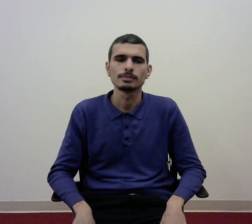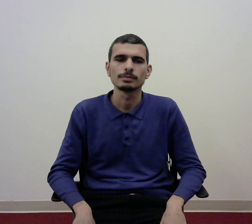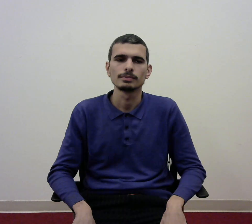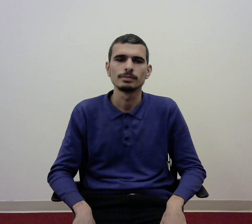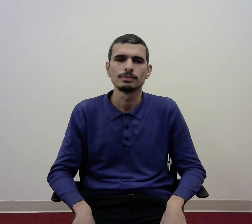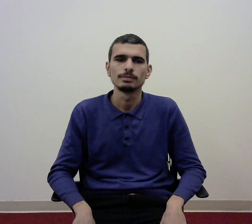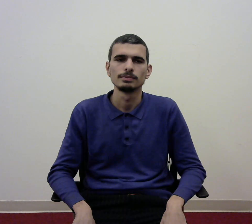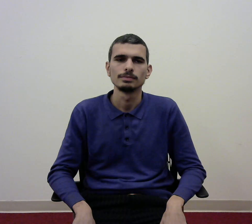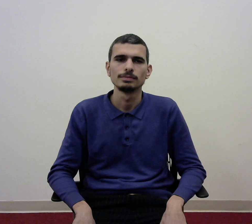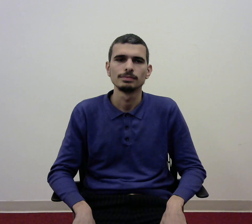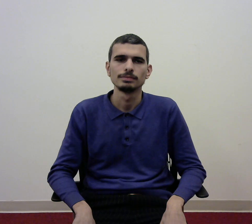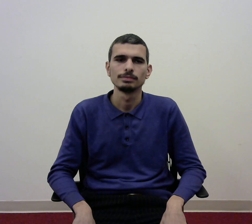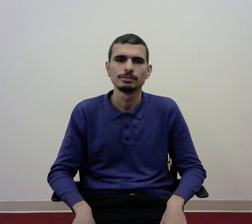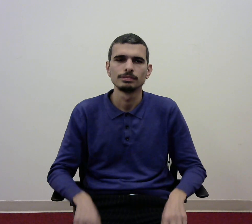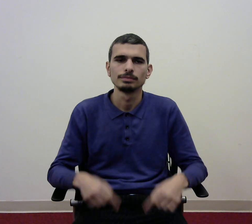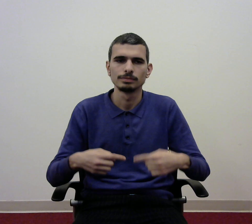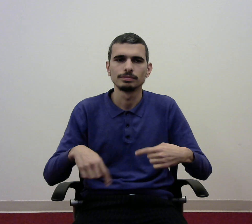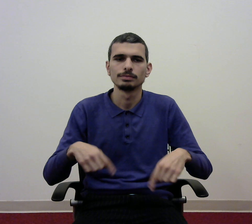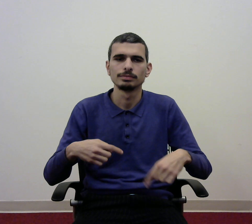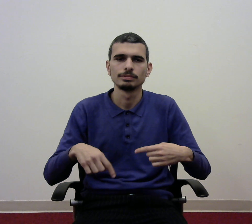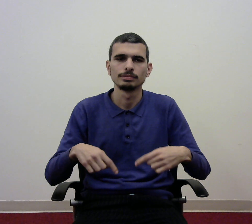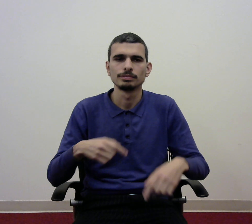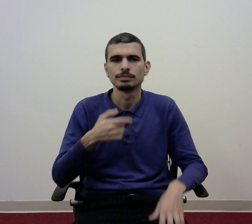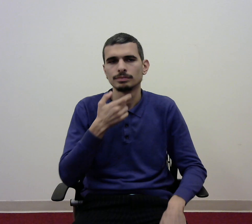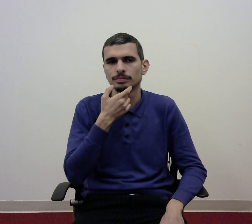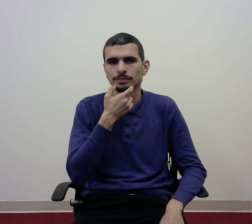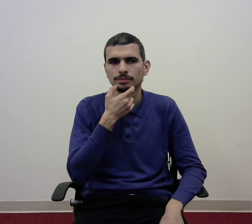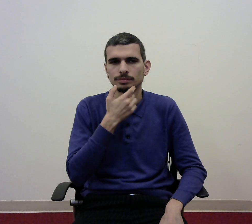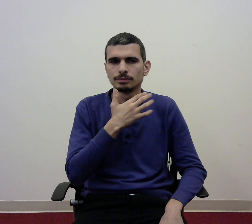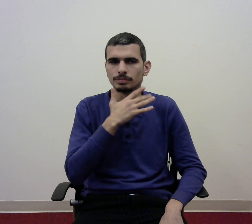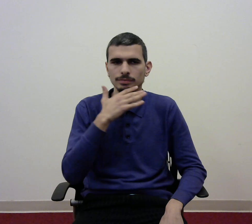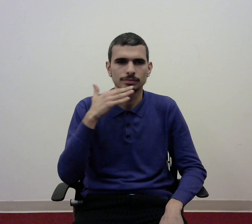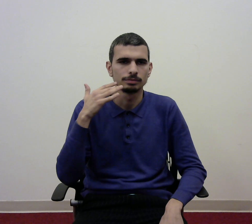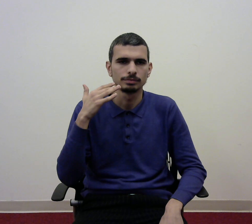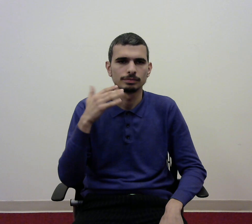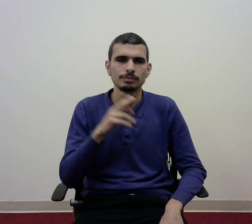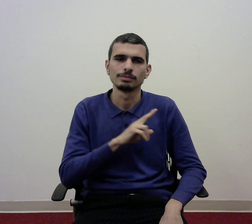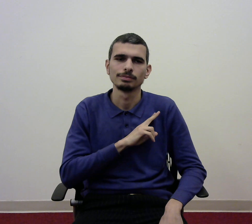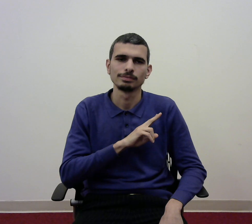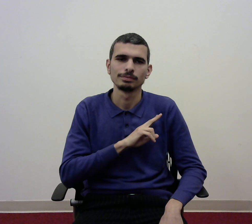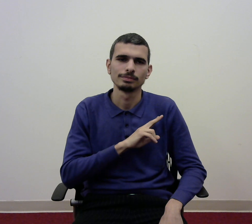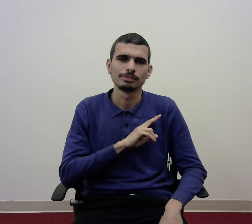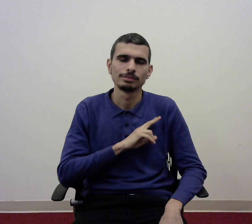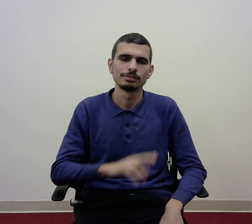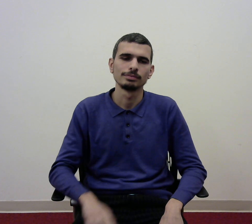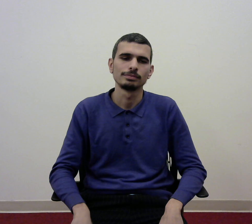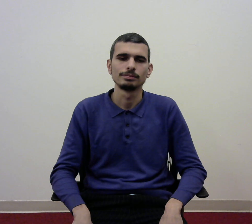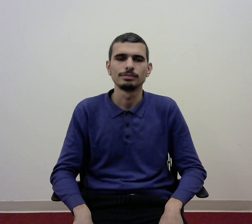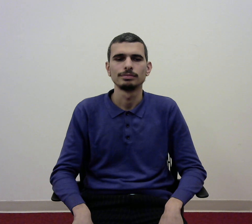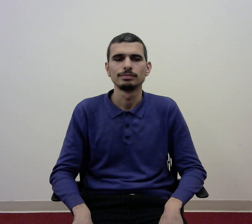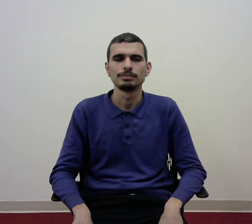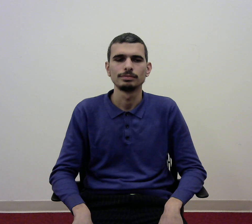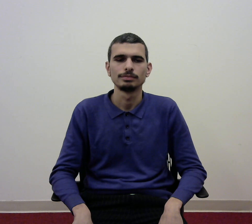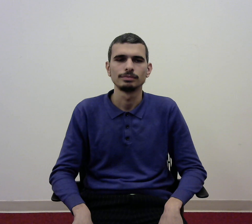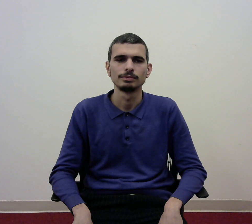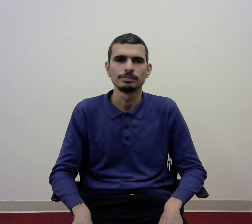Futbol izləməyi çox sevirəm